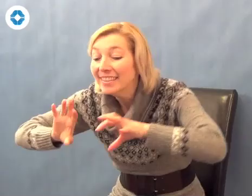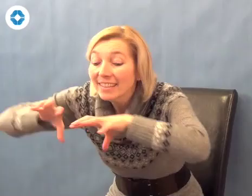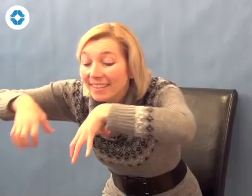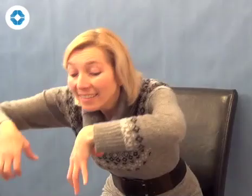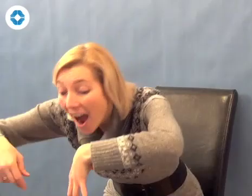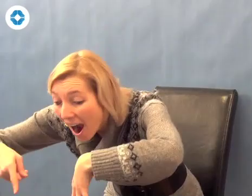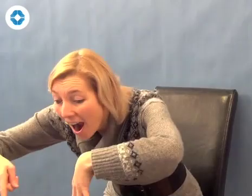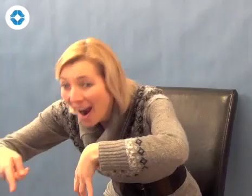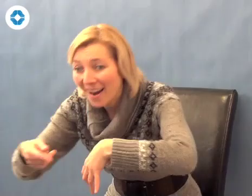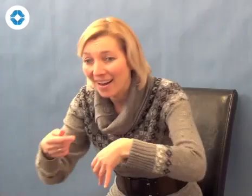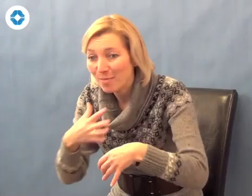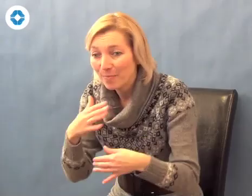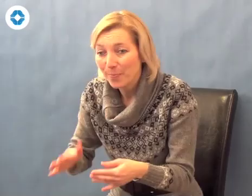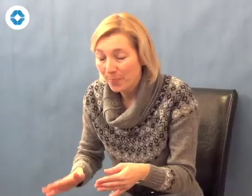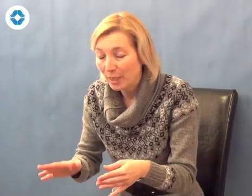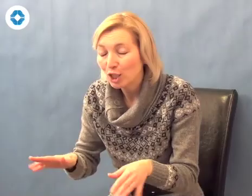Zerknęli za nie, a tam pies, nie, żaba.